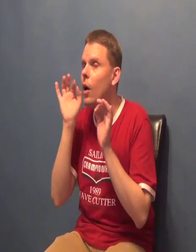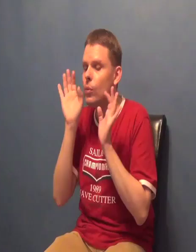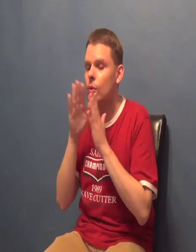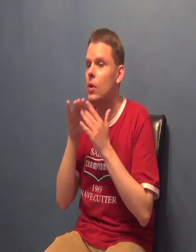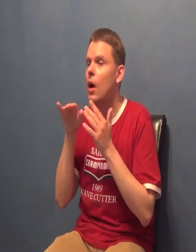Ooo, jeżeli...